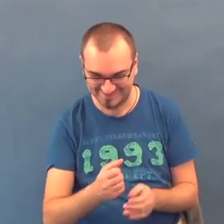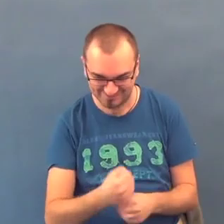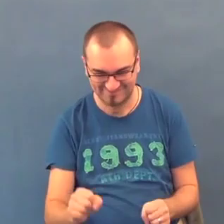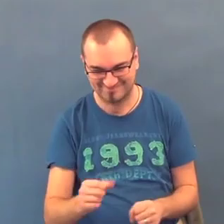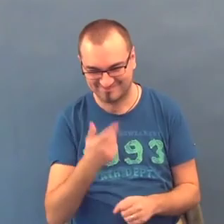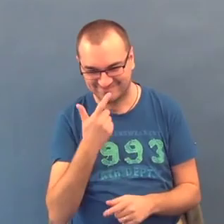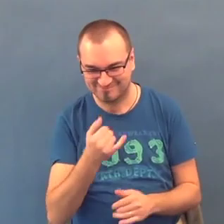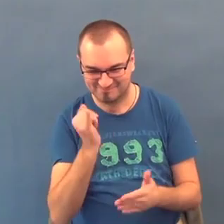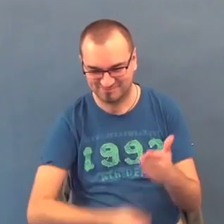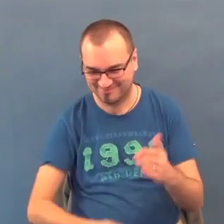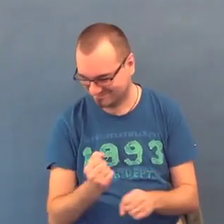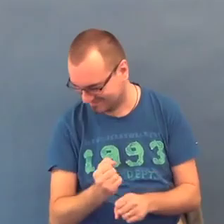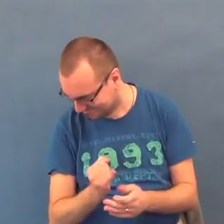Powiedz, że nie przyjdziesz do pracy.